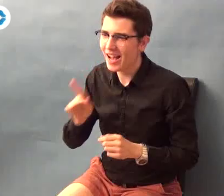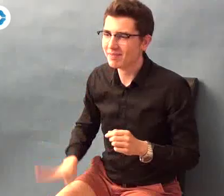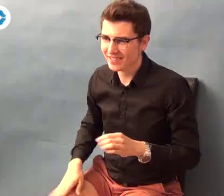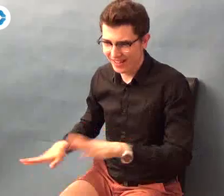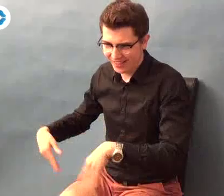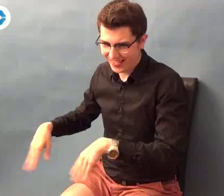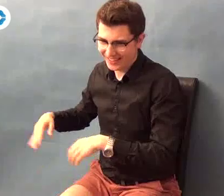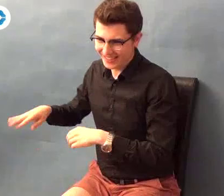Pies biegnie obok nich.